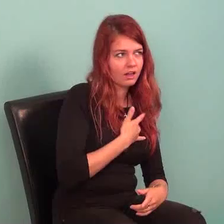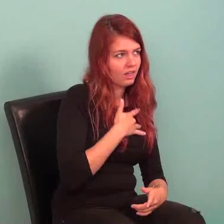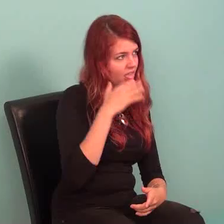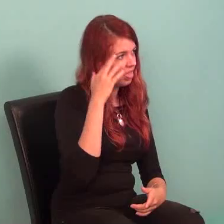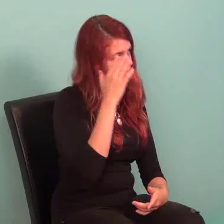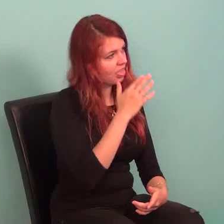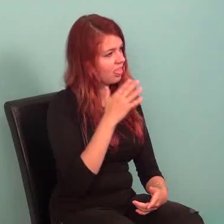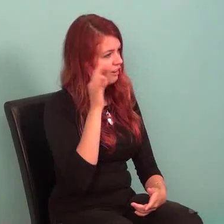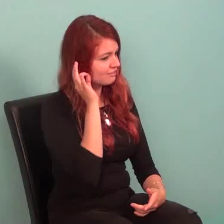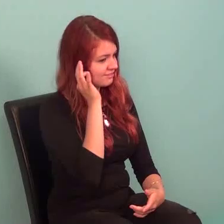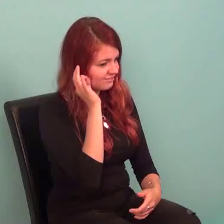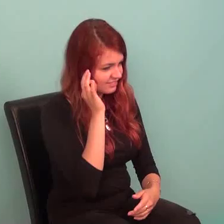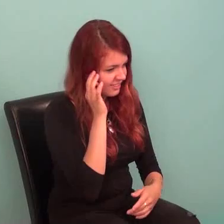Myśli o dziewczynie.